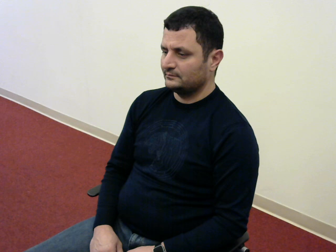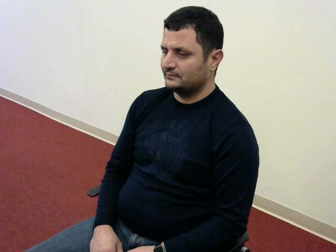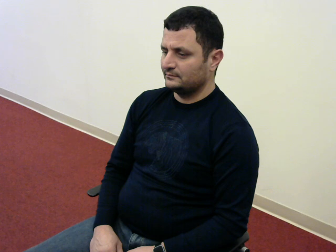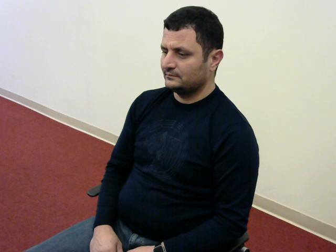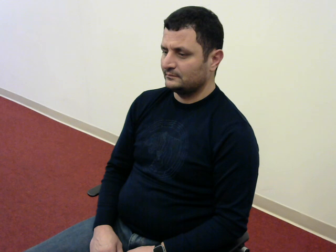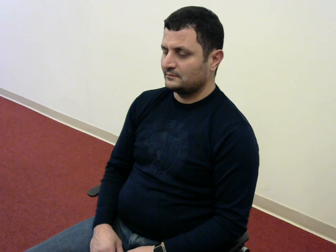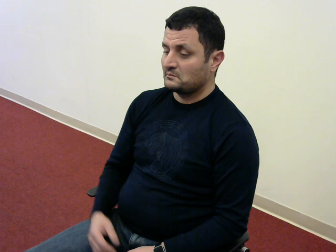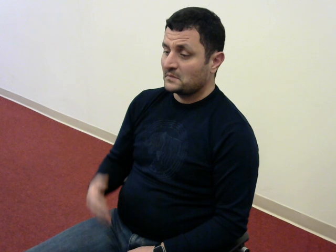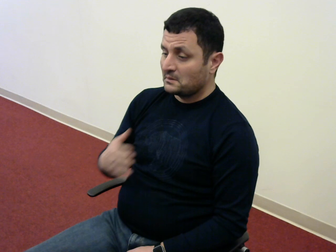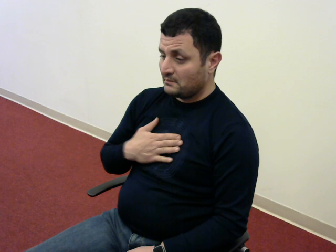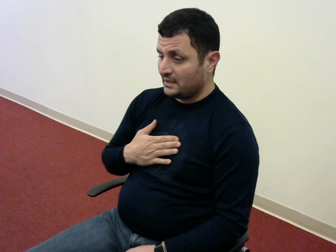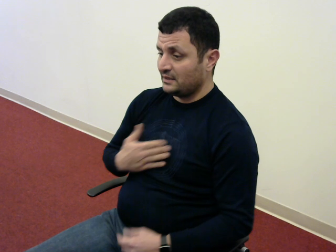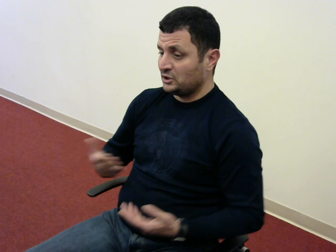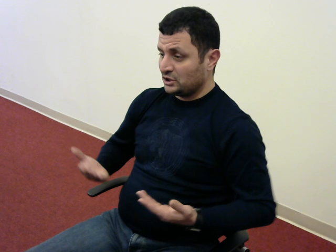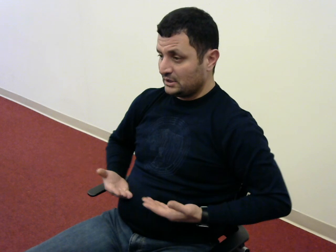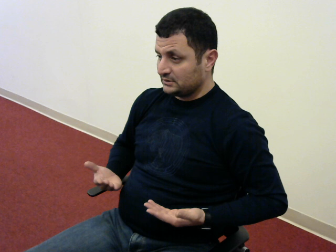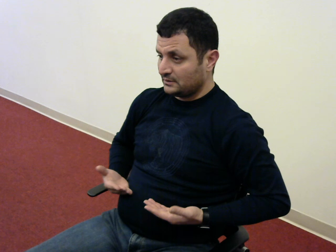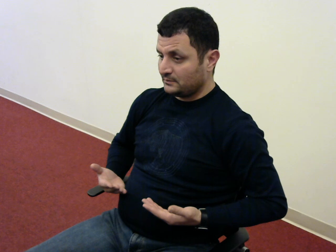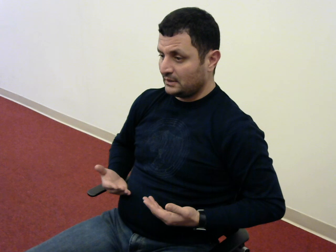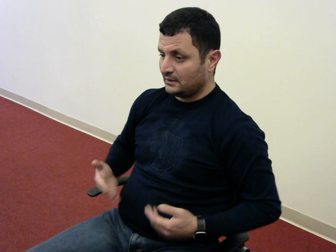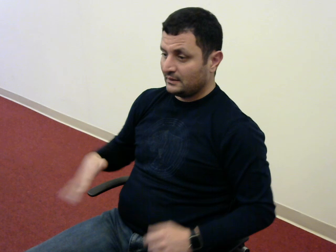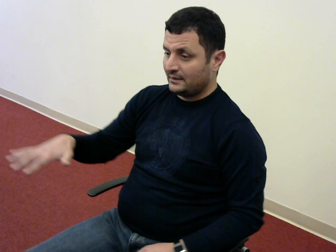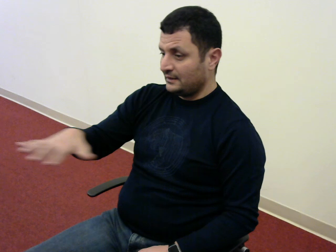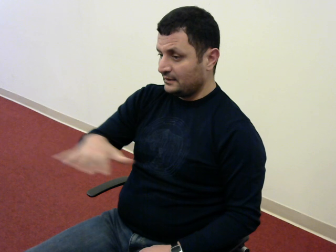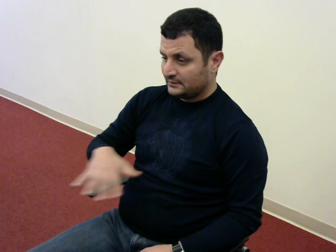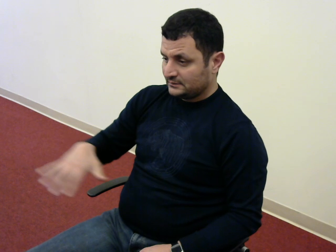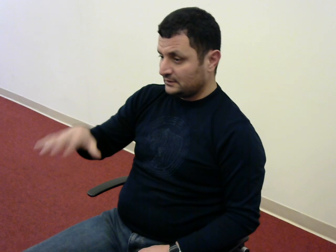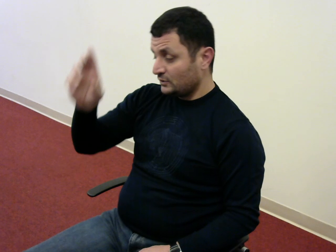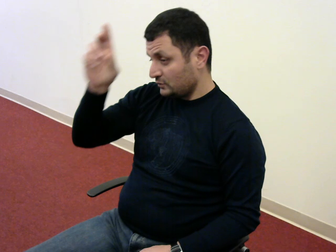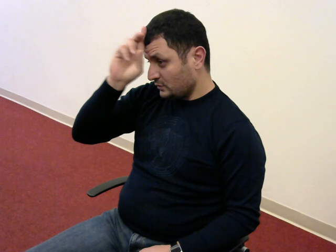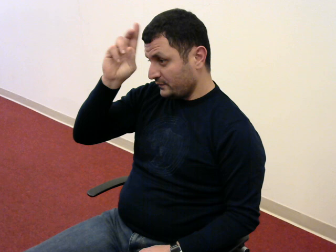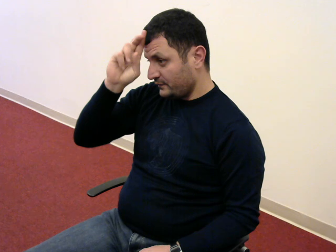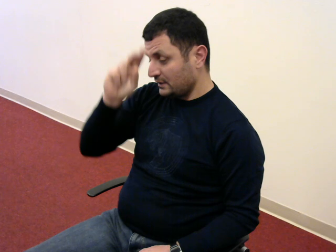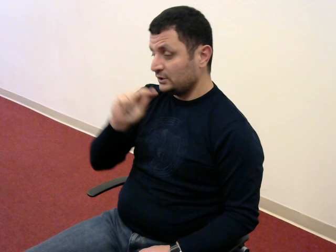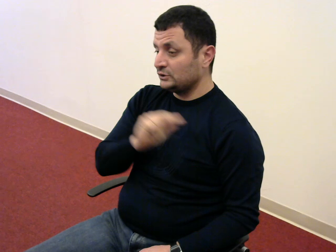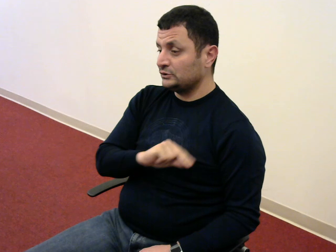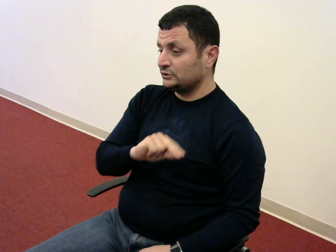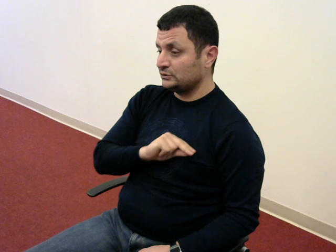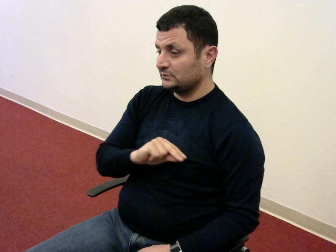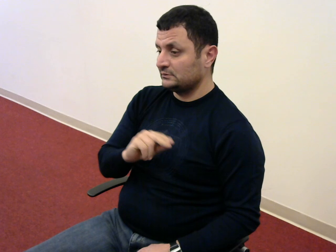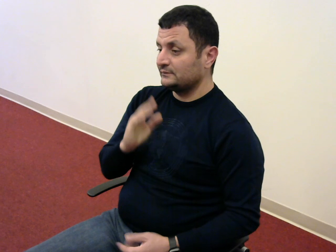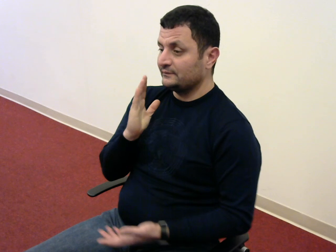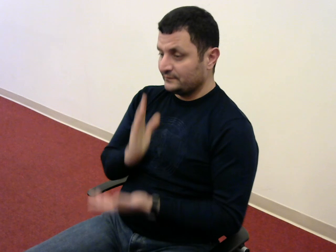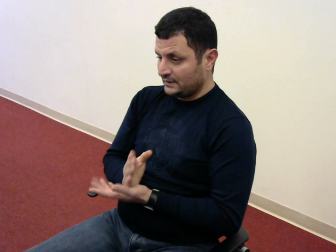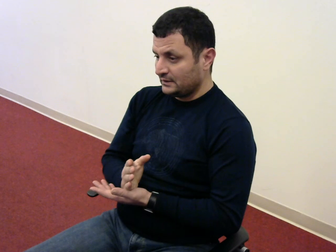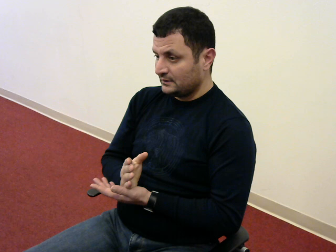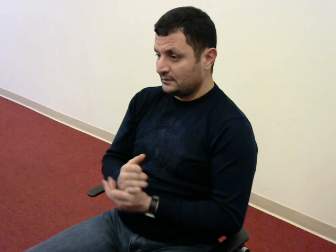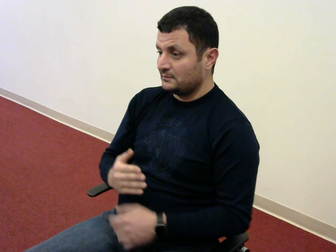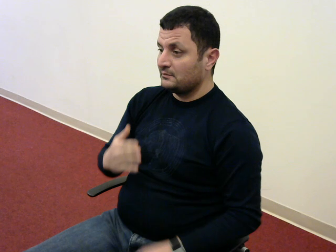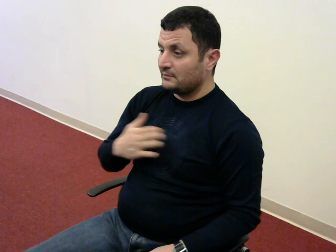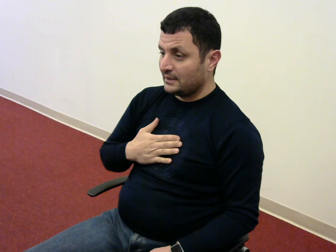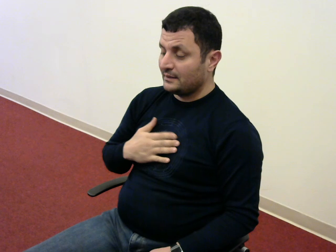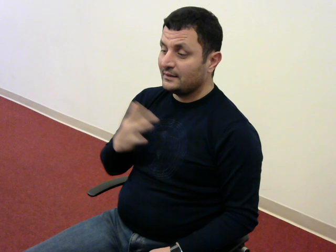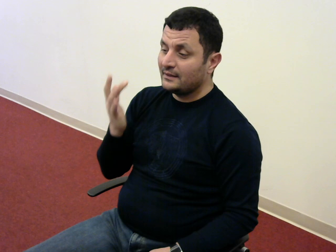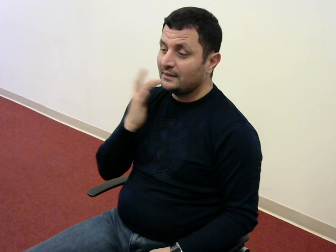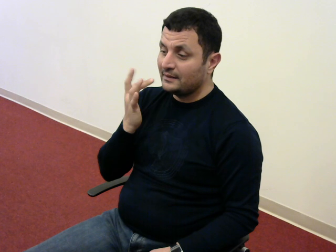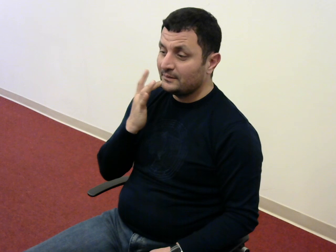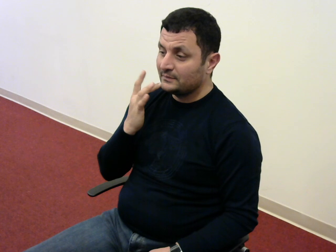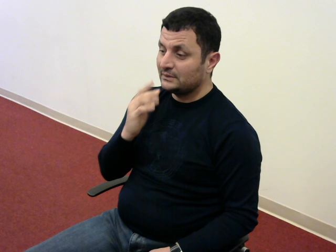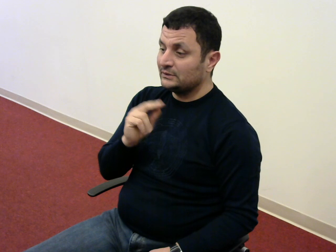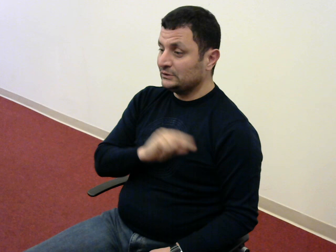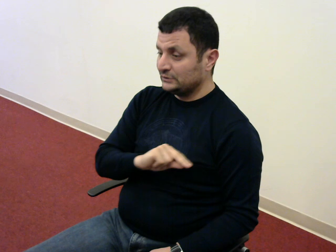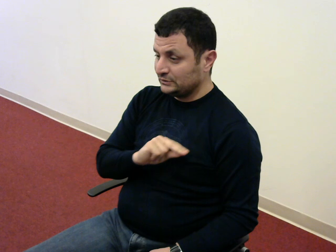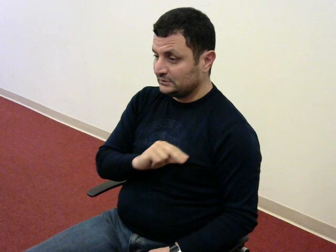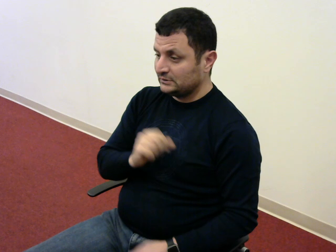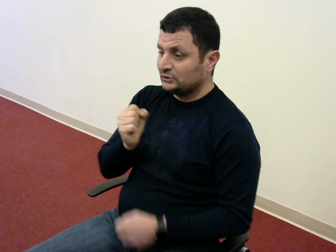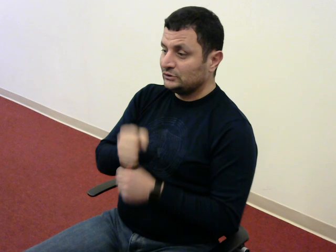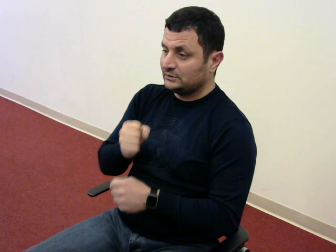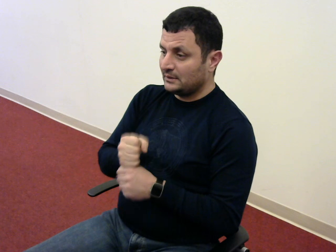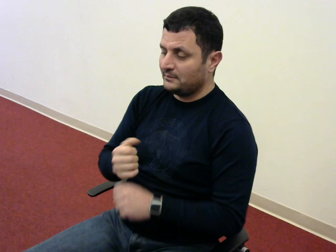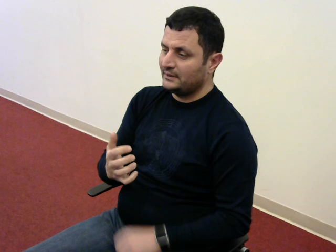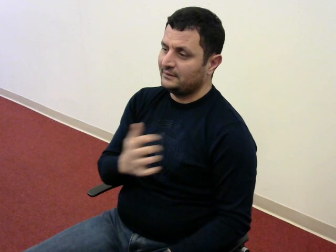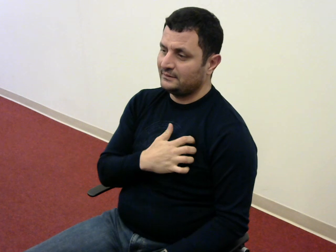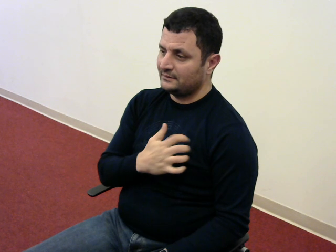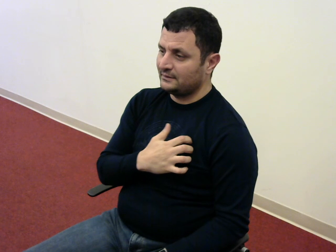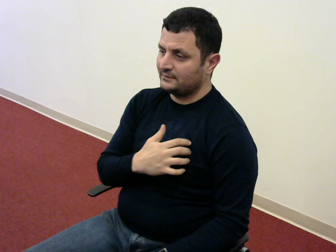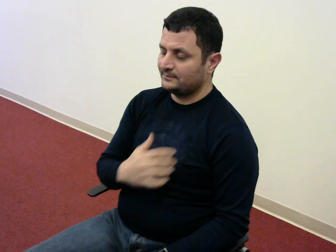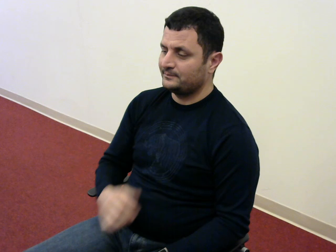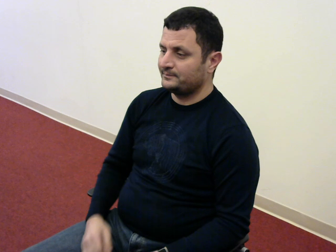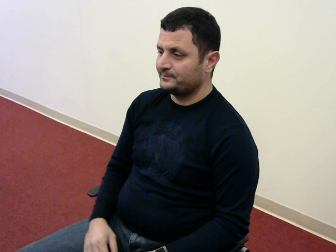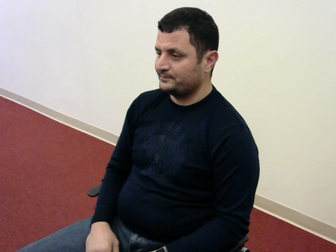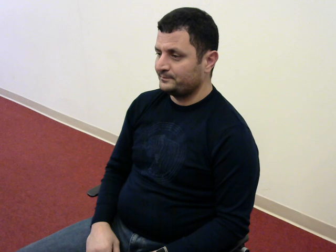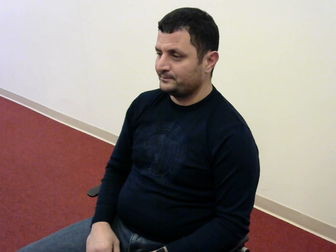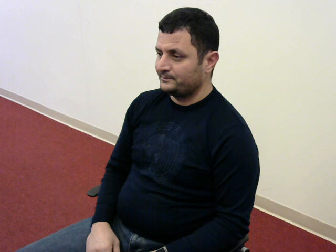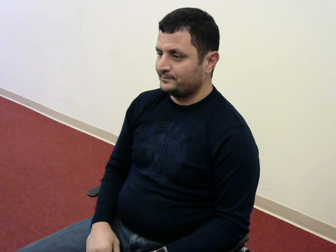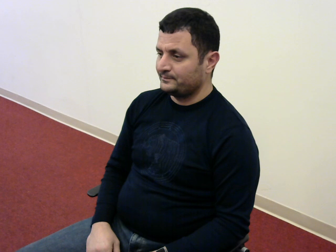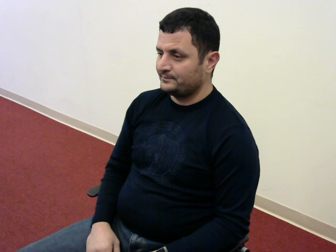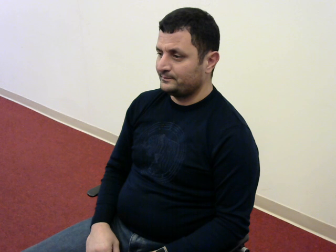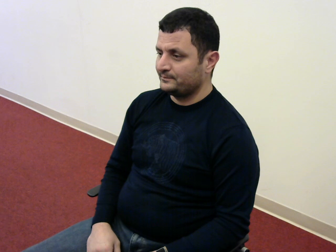Mənim yaşadığım ərazidə dövlət işi var, mən həmin işdə işləmək istəyirəm